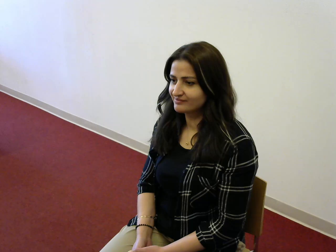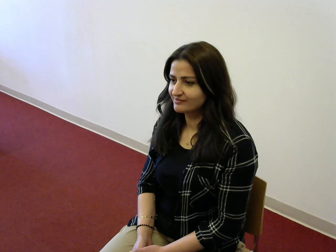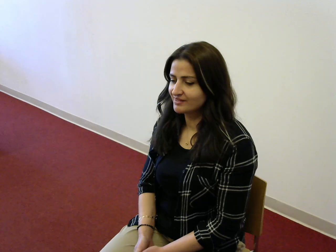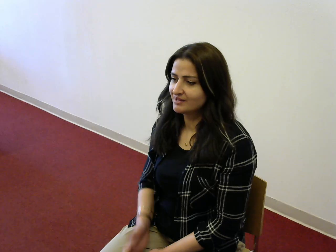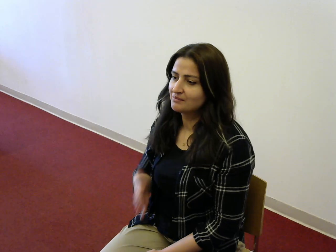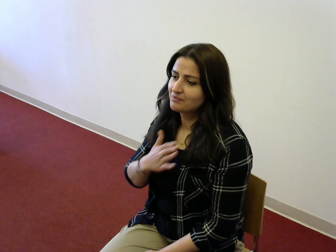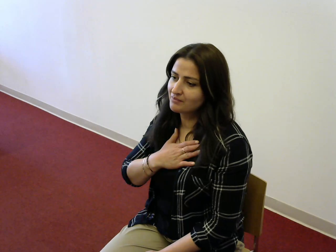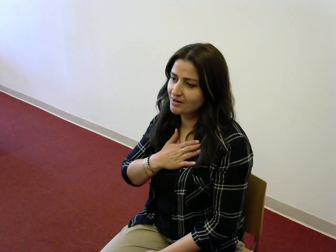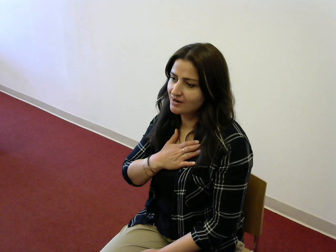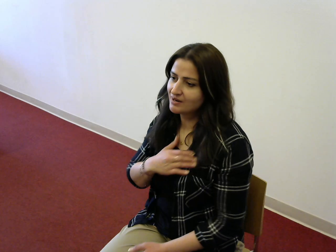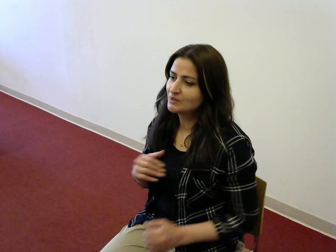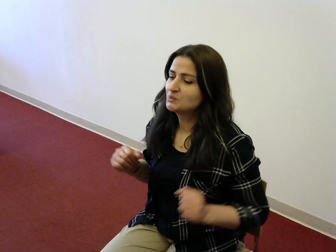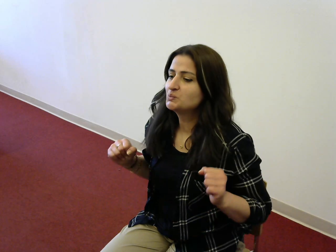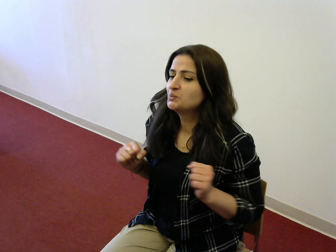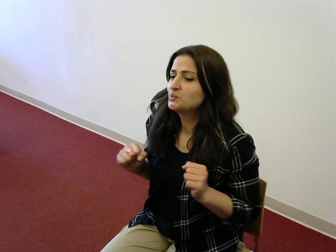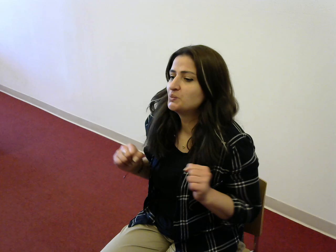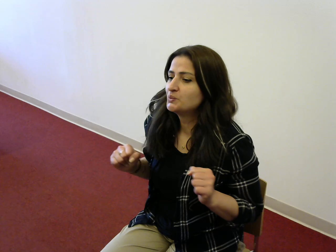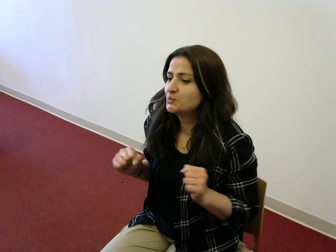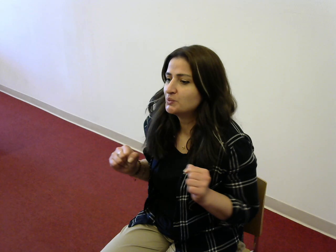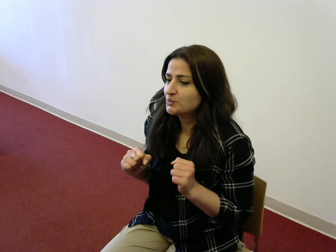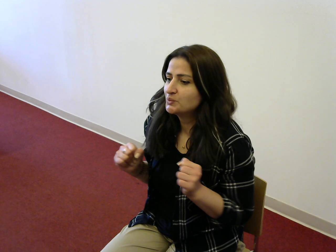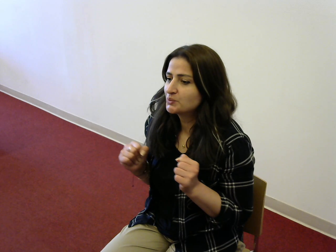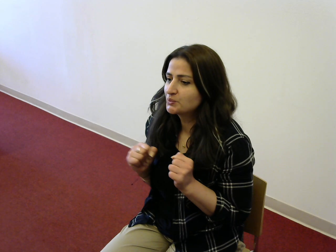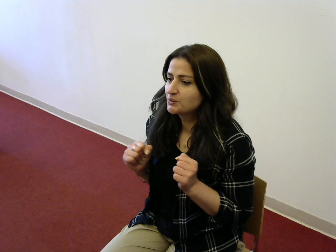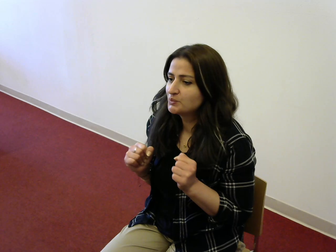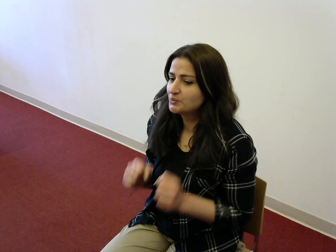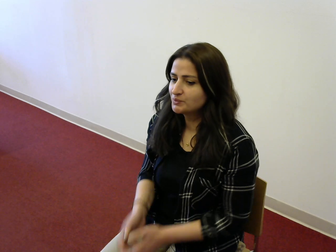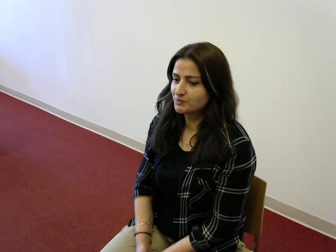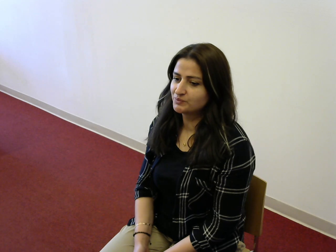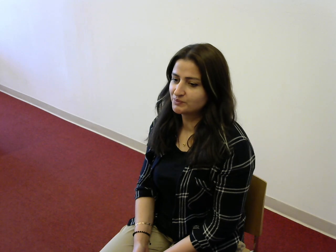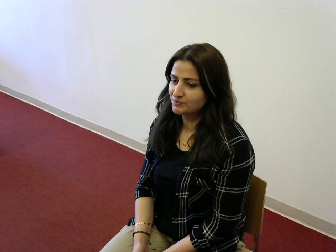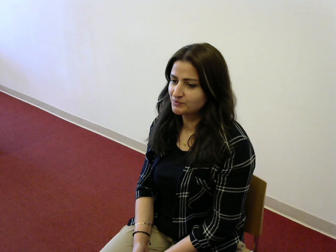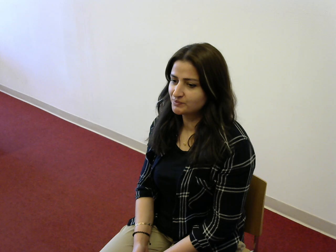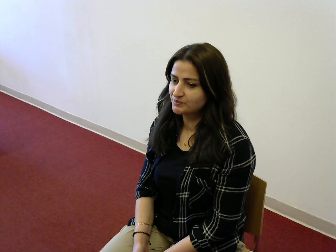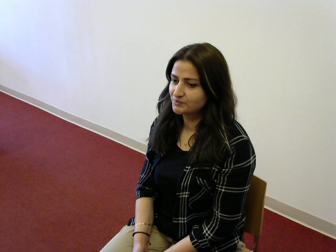Mənə soyuqdur